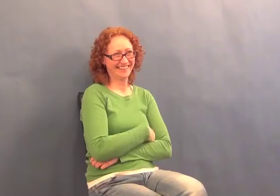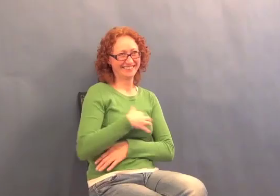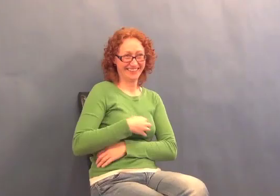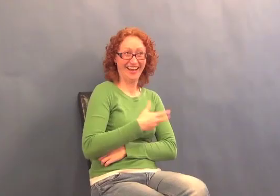Śmiesznie.